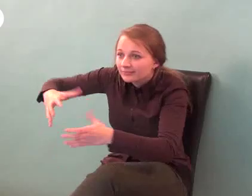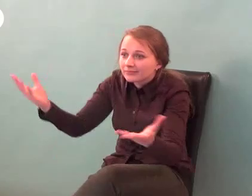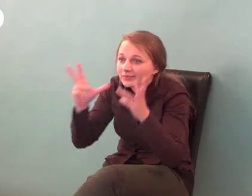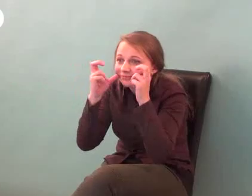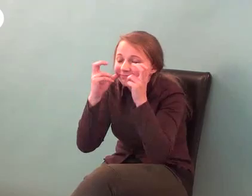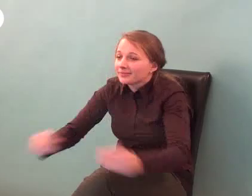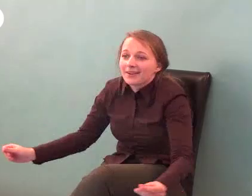Żaba zniknęła!